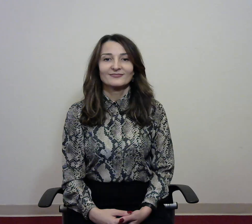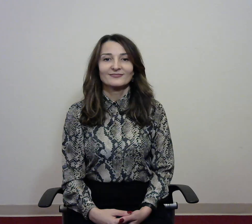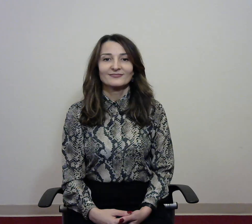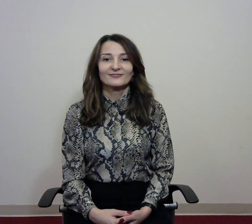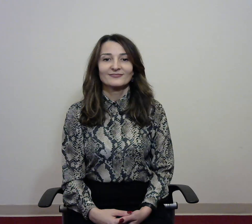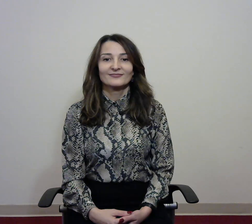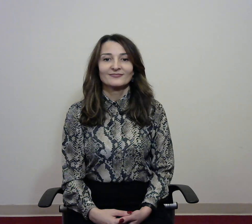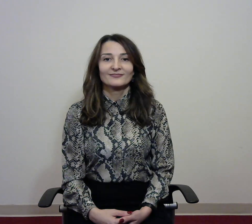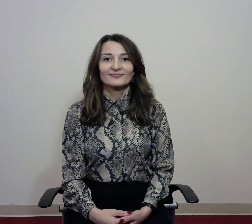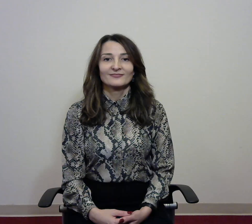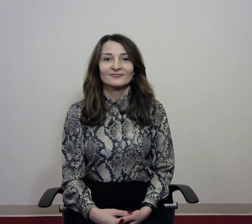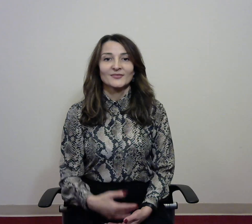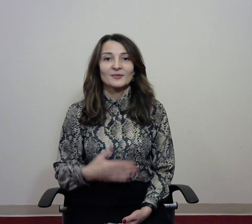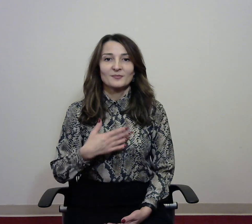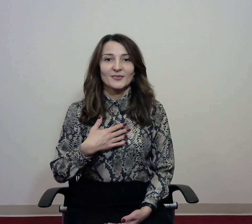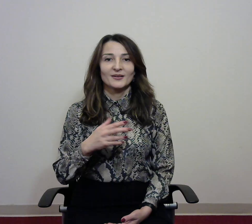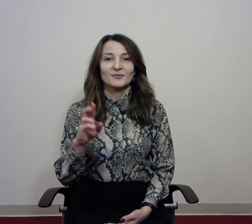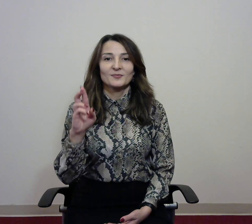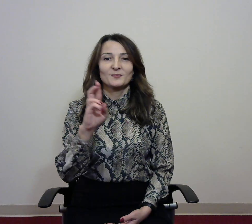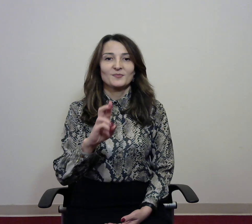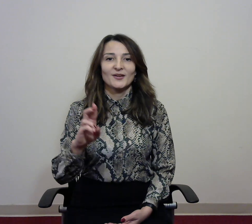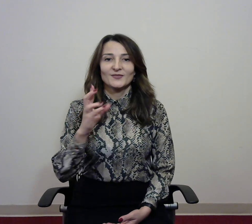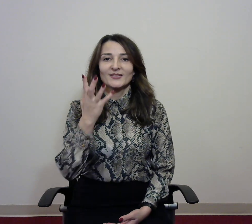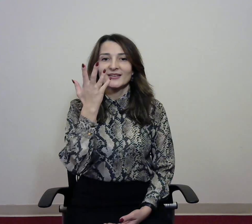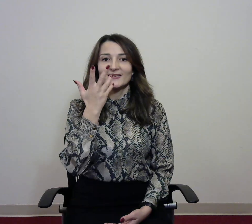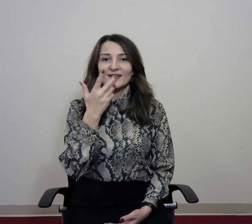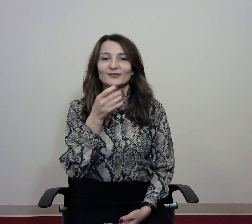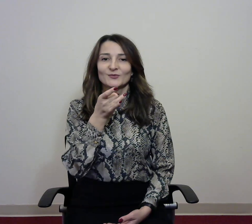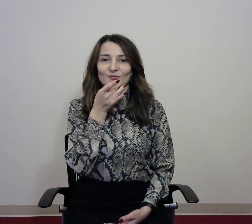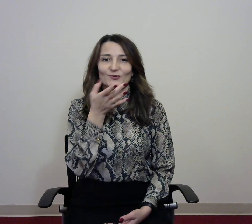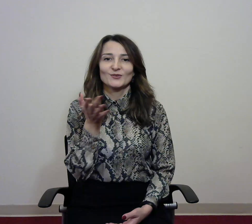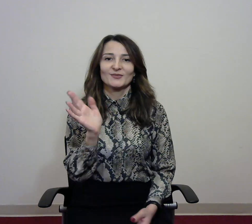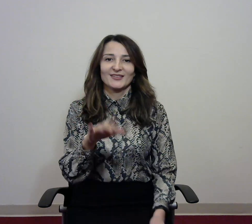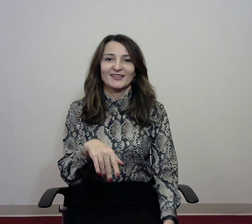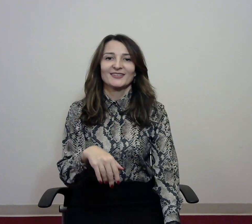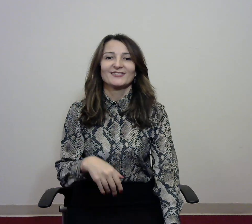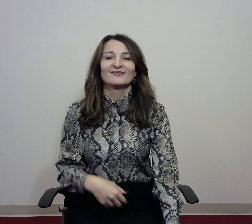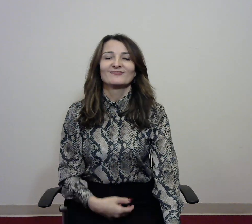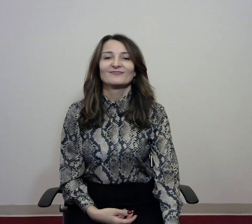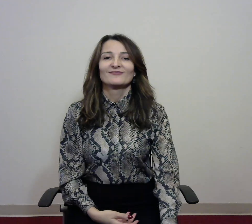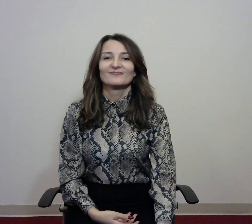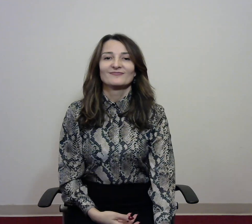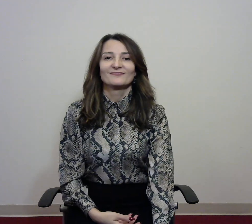Mənim bənövşəyi rəngdən xoşum gəlir